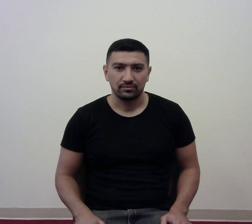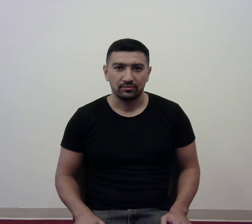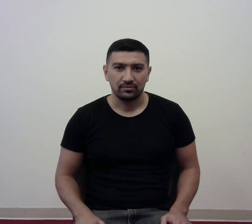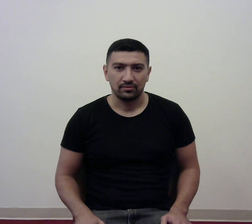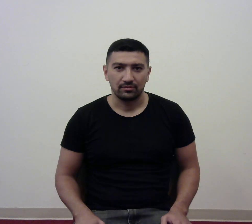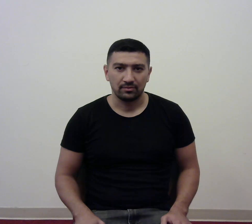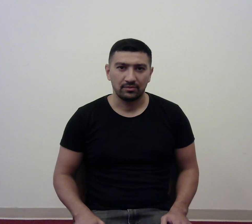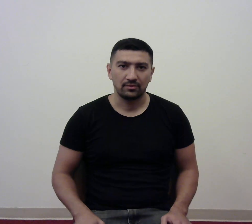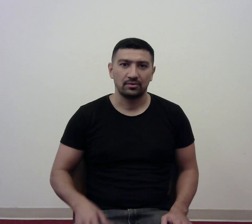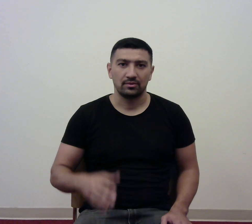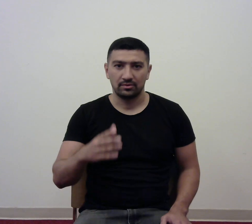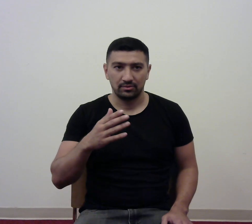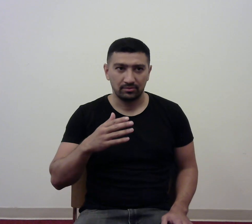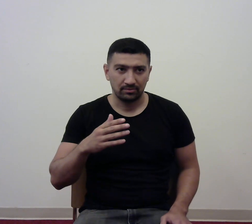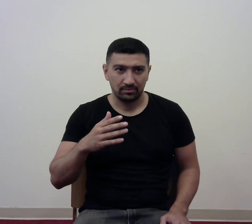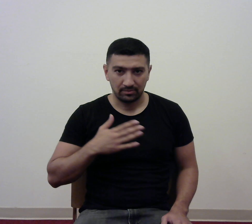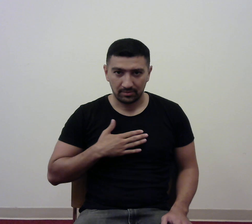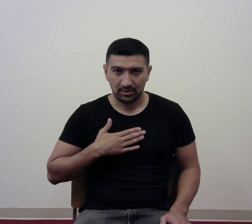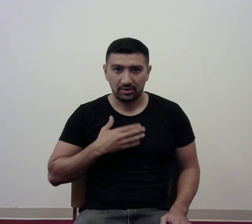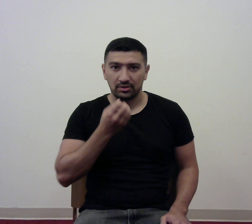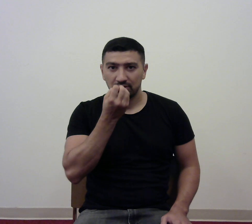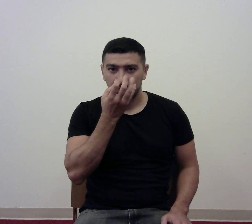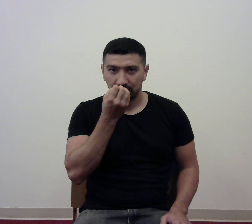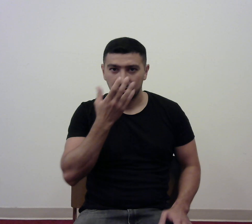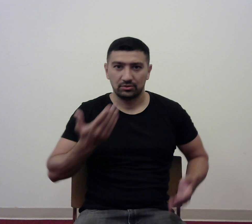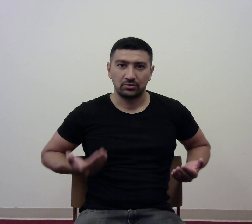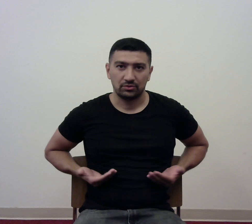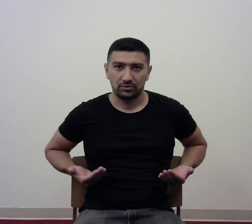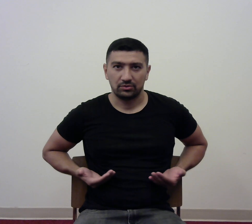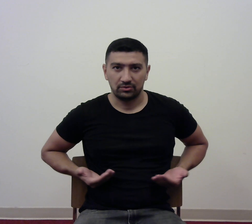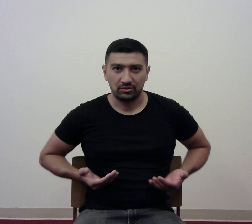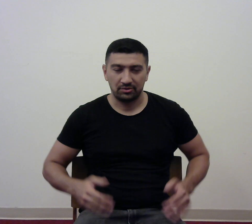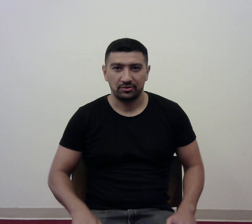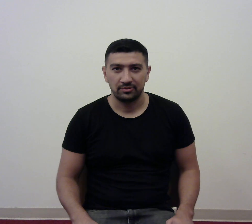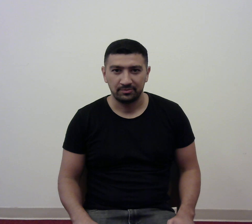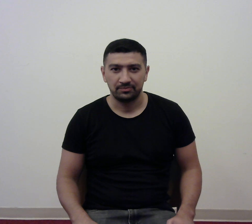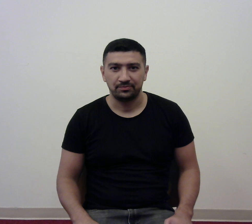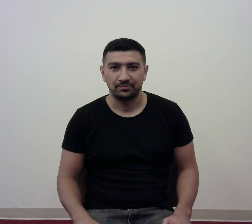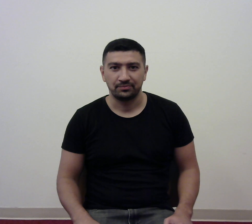Mən Bakıda yaşayıram